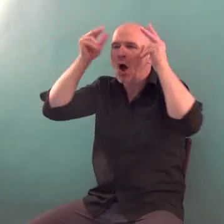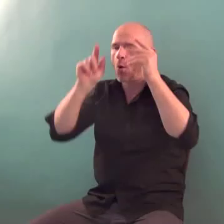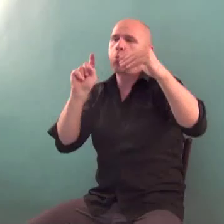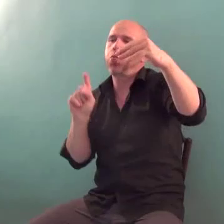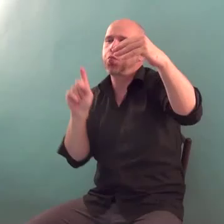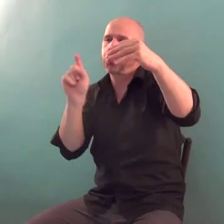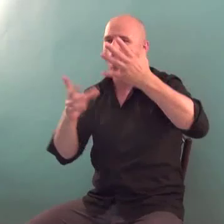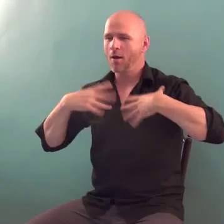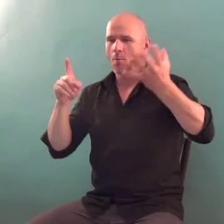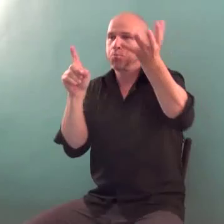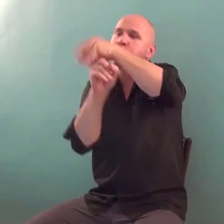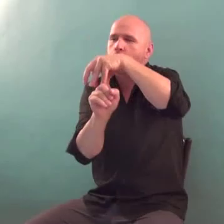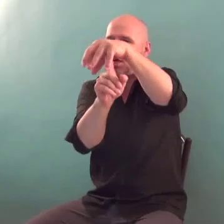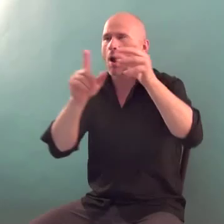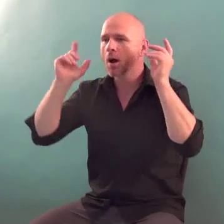Zając skacząc wpada do jednego ubrania.